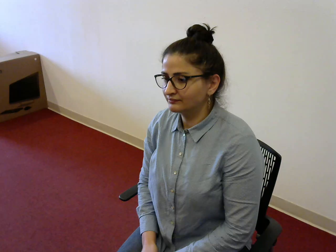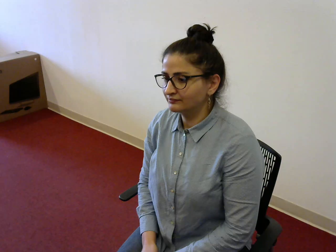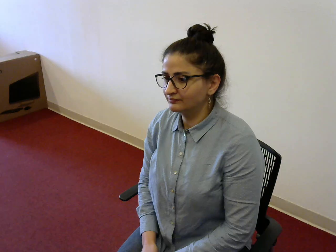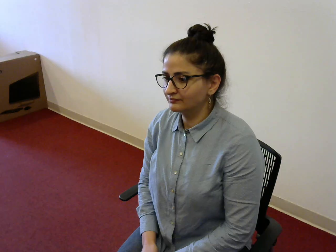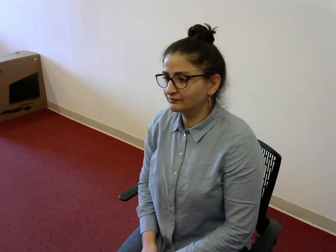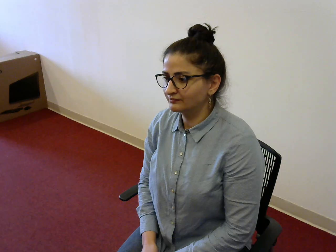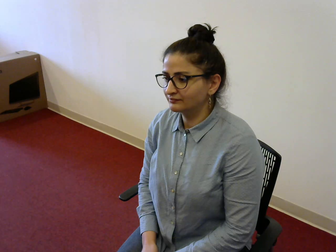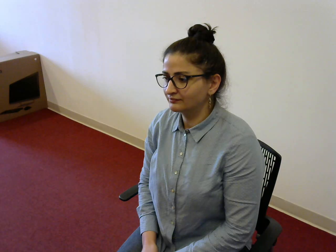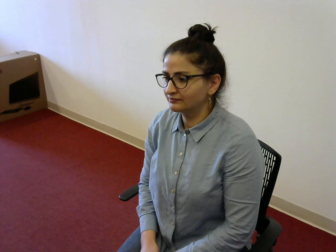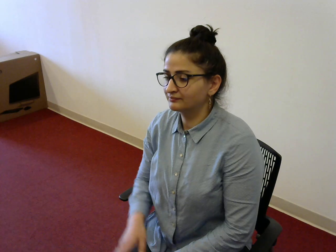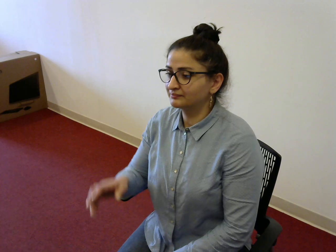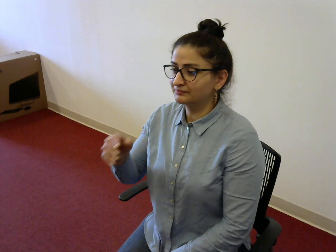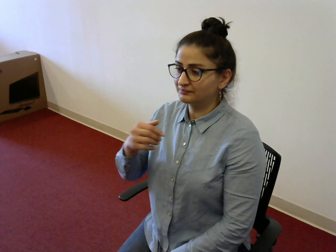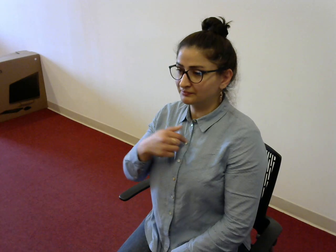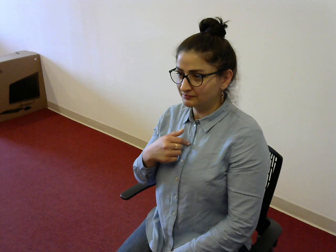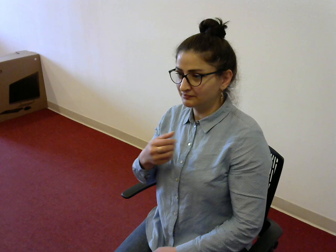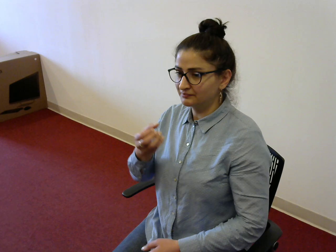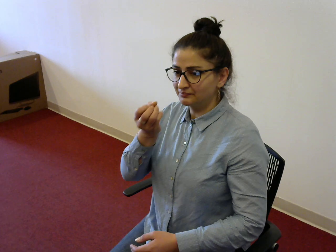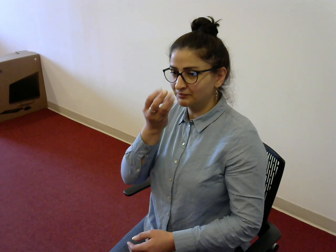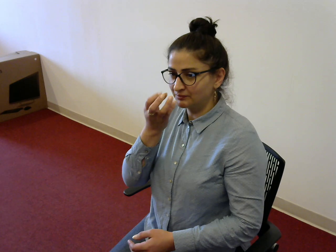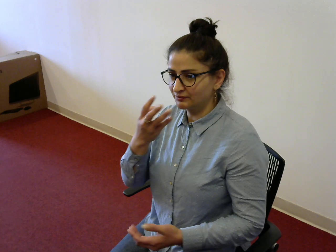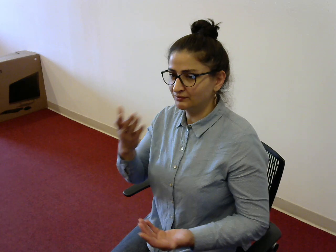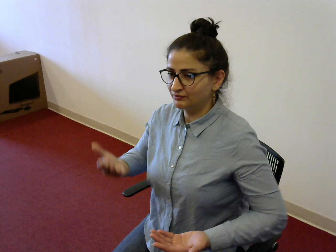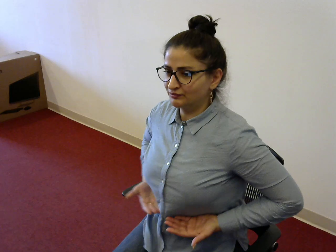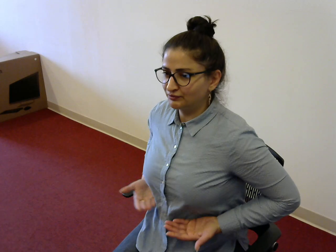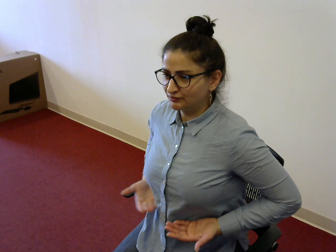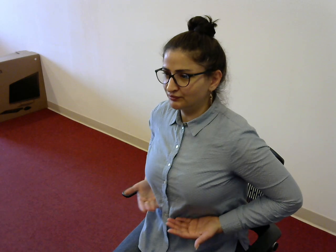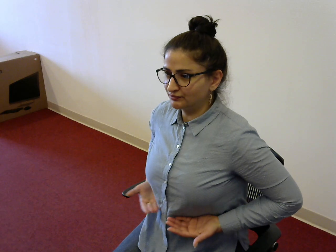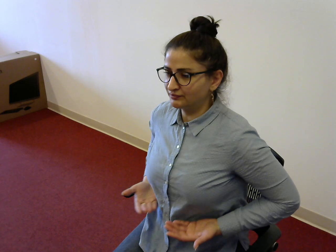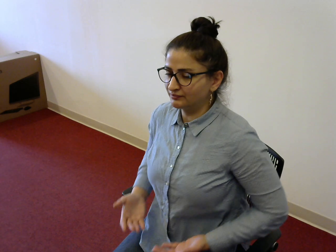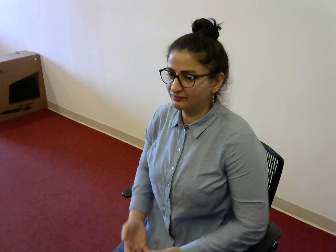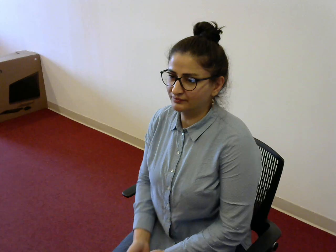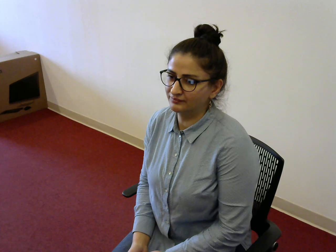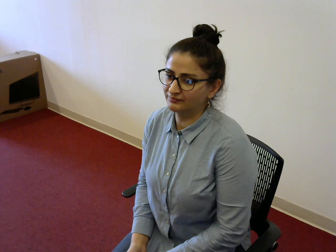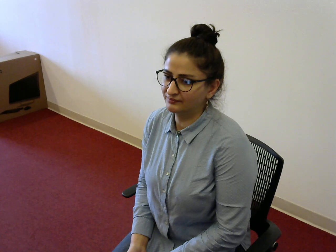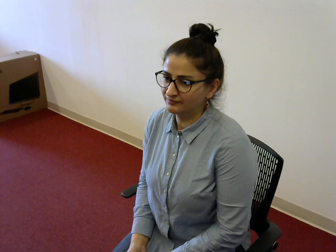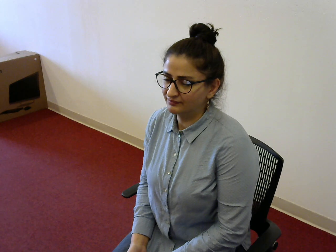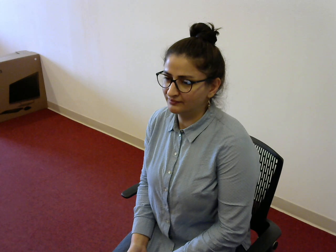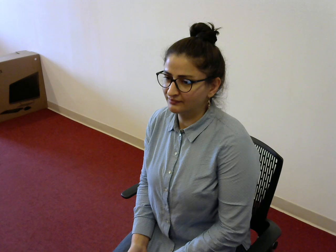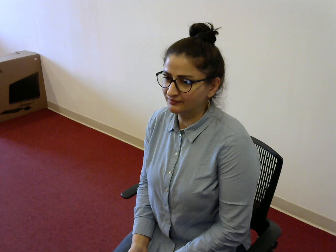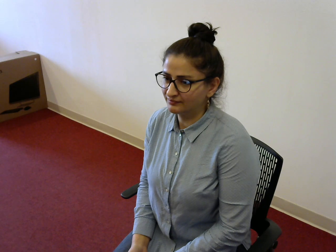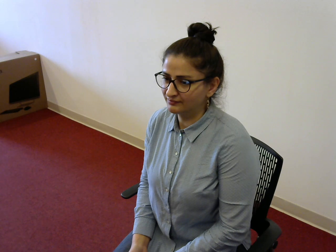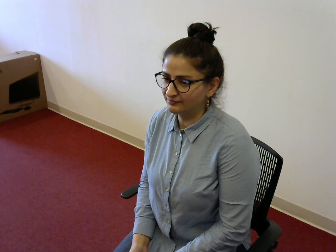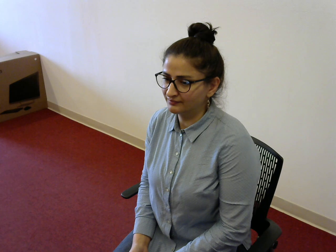Mən Bakıda yaşayıram